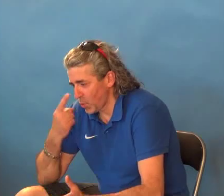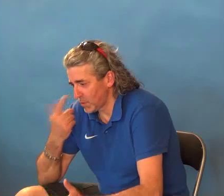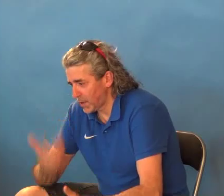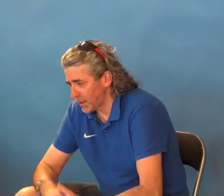Do Olsztyna.